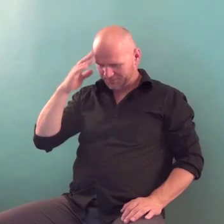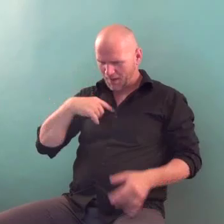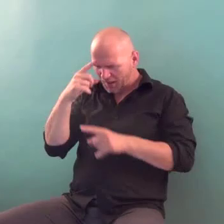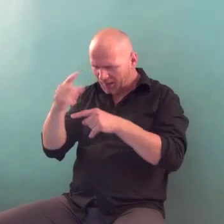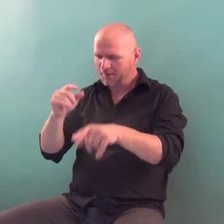Ja myślę.